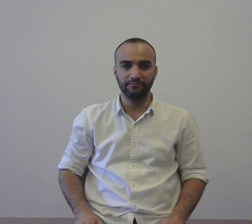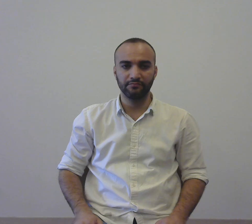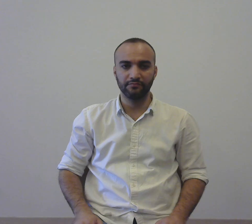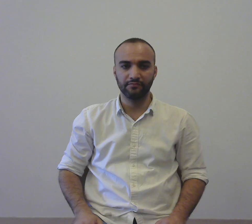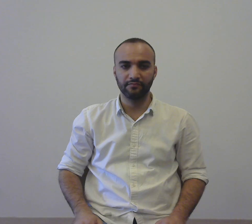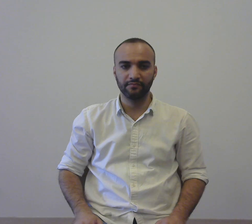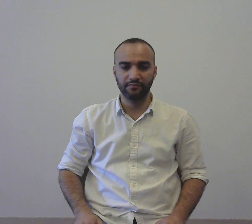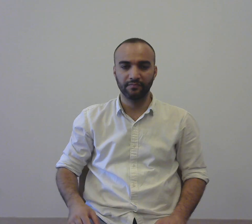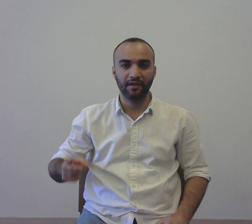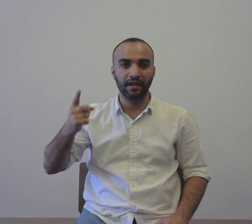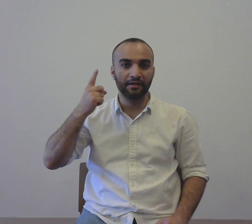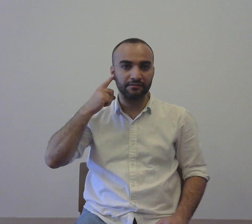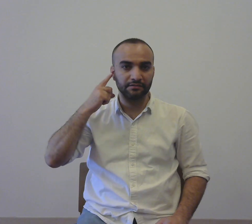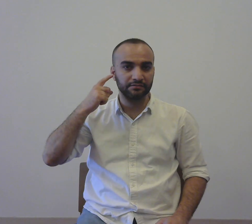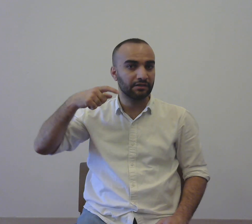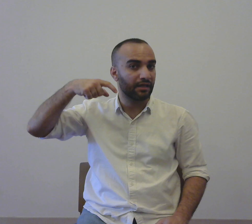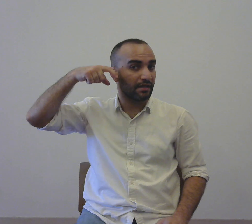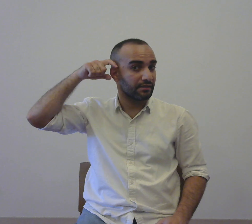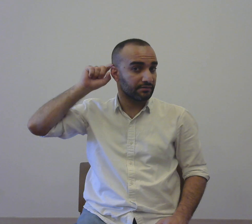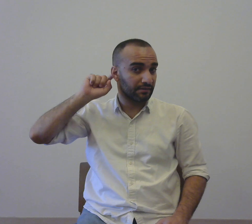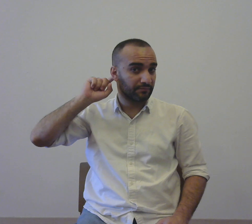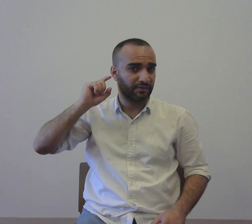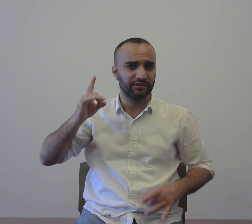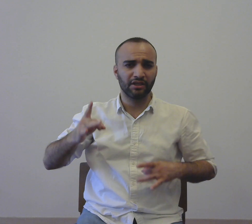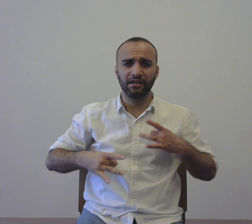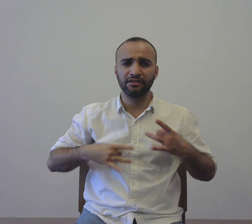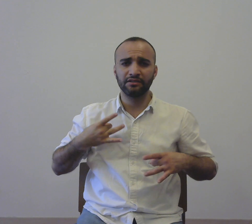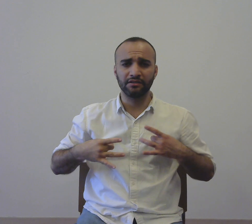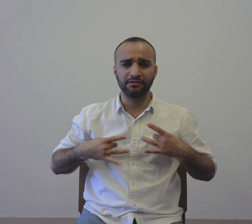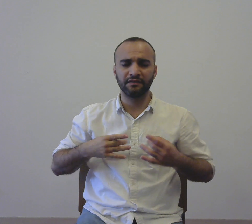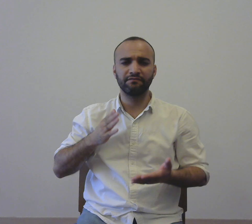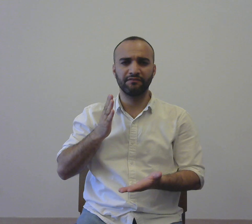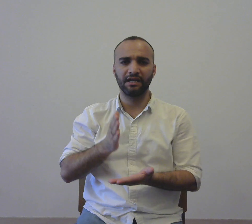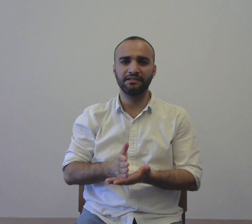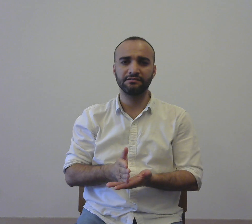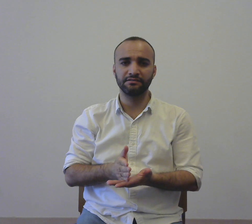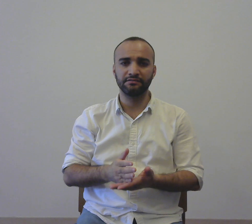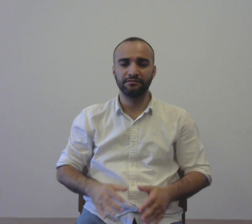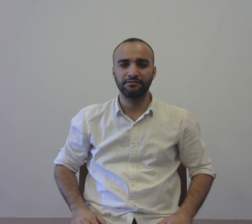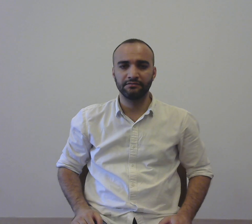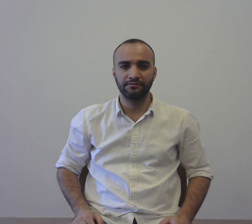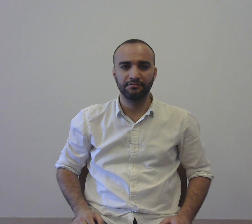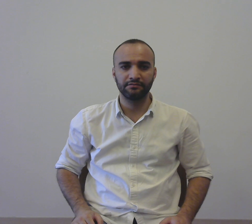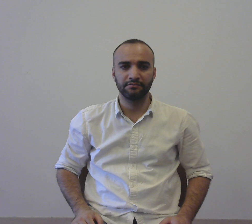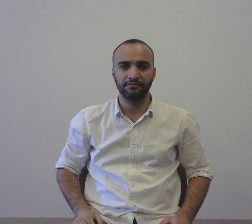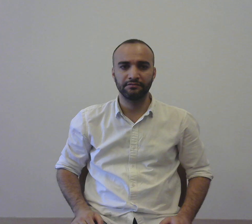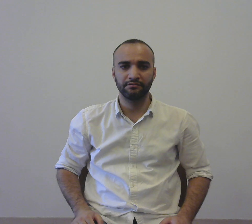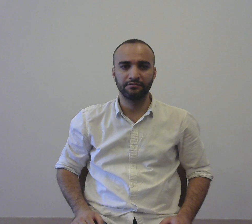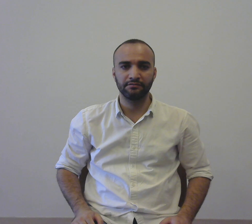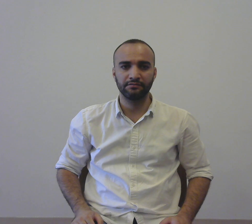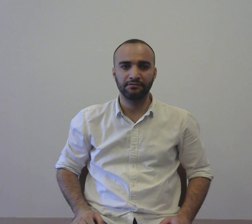Eşitmə aparatımın nasazlığı var